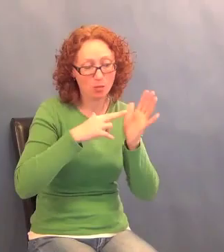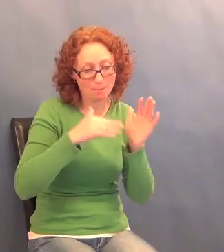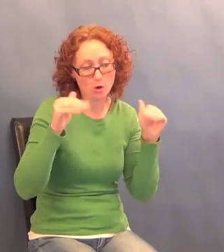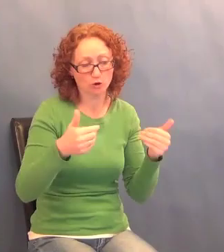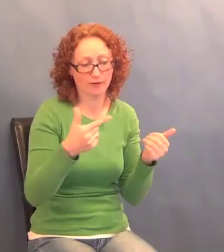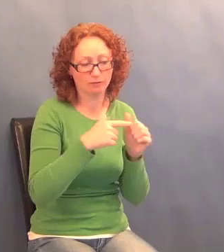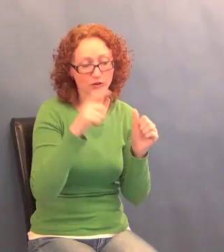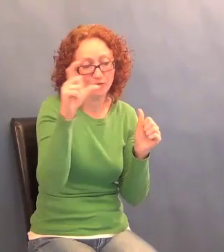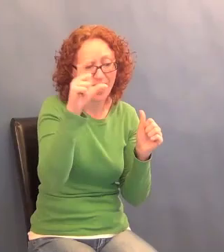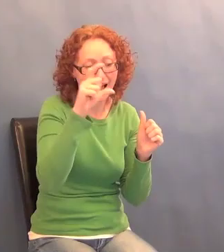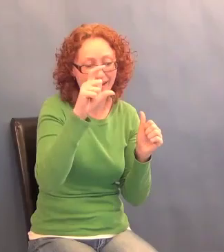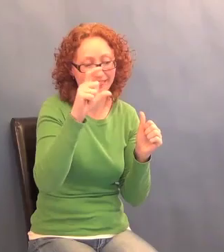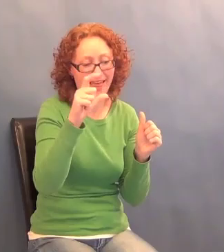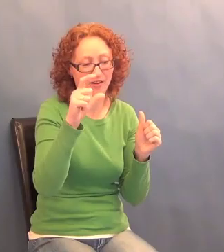W planie widzę, że mogę w czwartek.